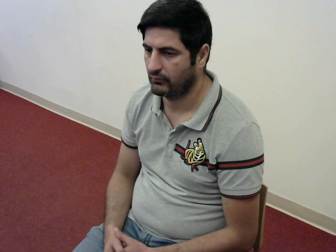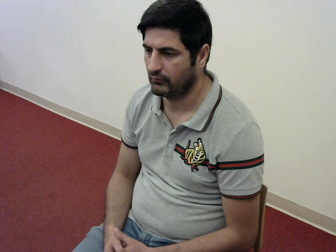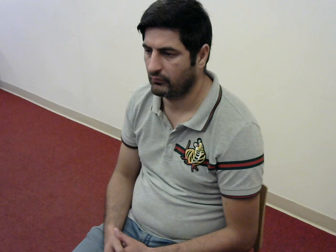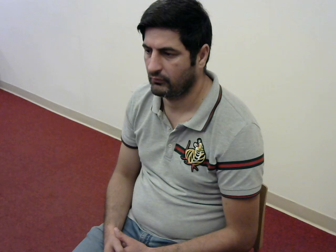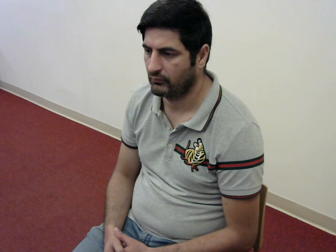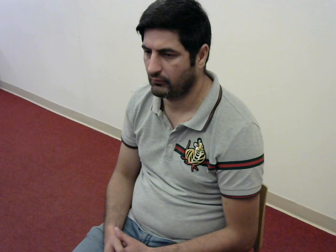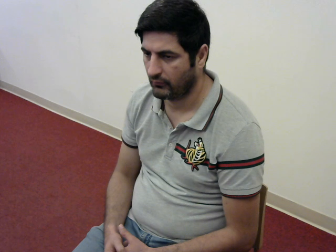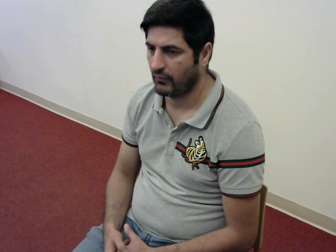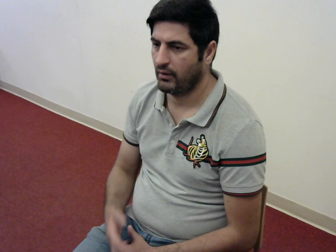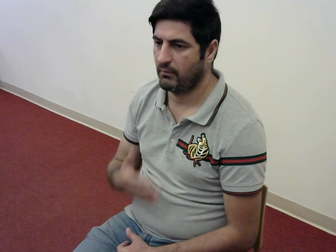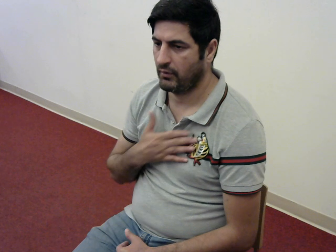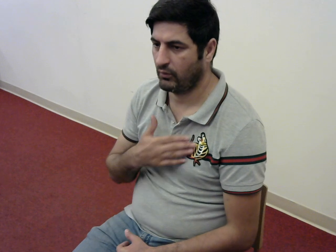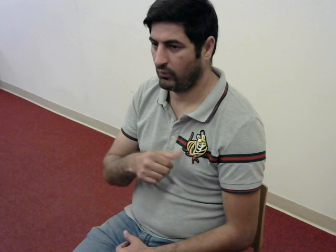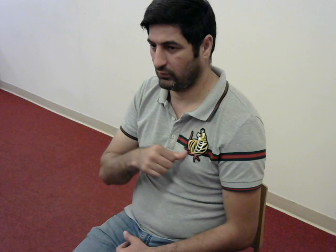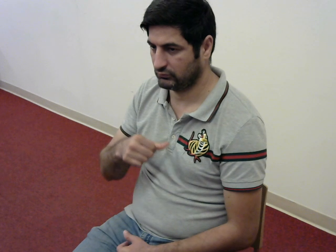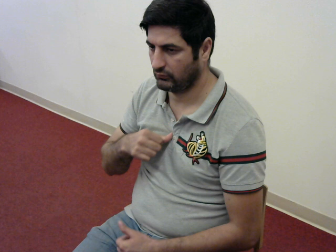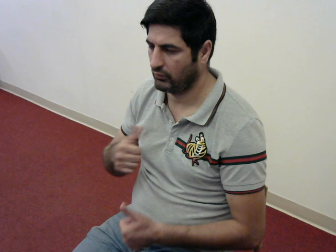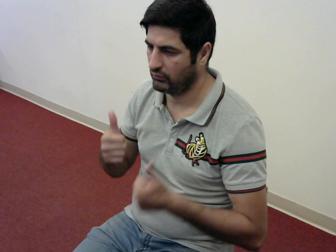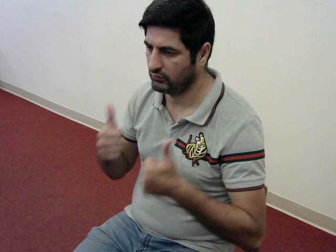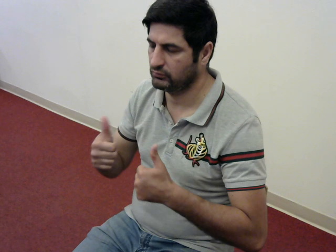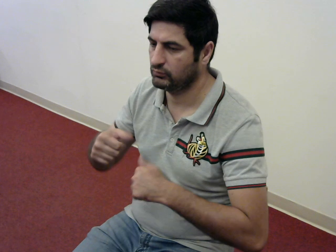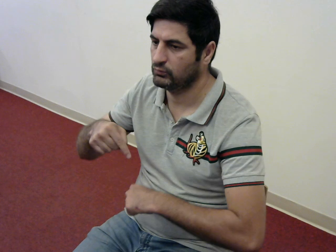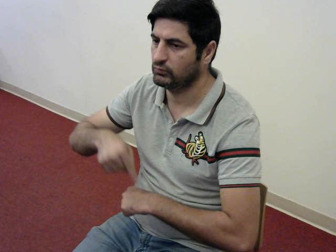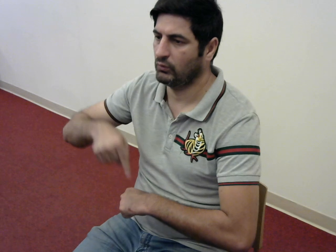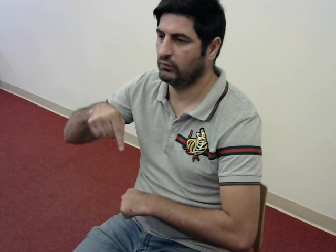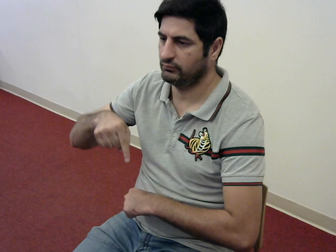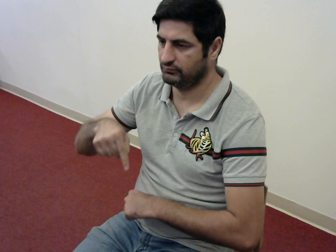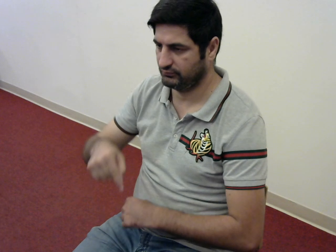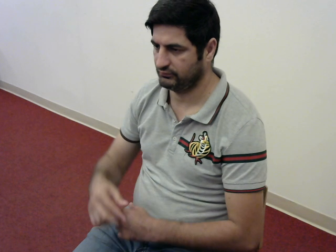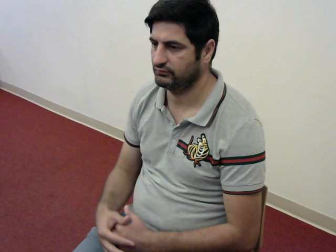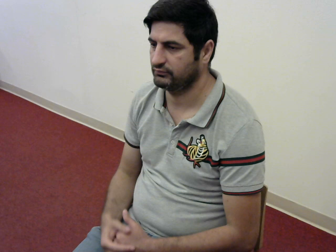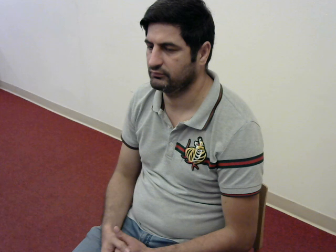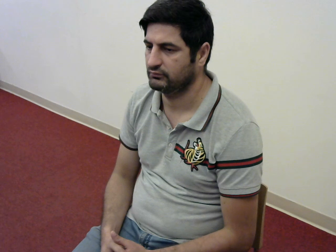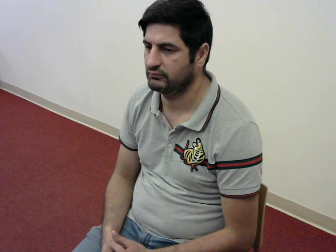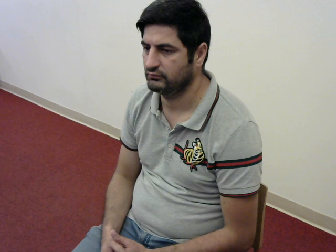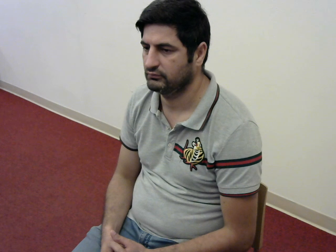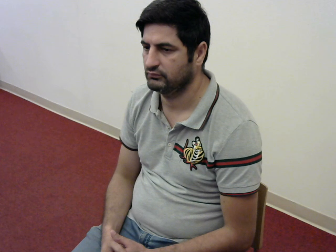Mən özümü yaxşı hiss edirəm